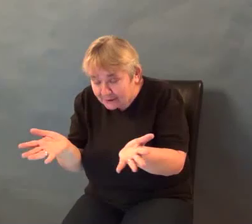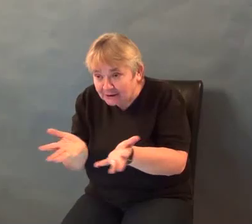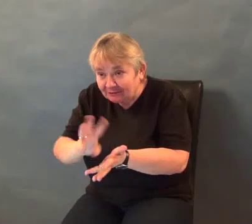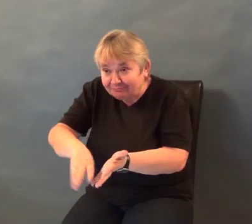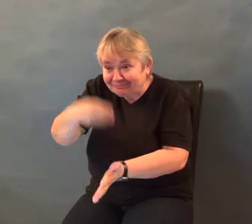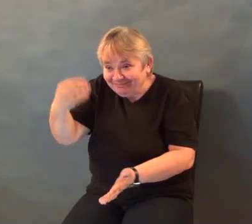Wszystko zostało zjedzone.